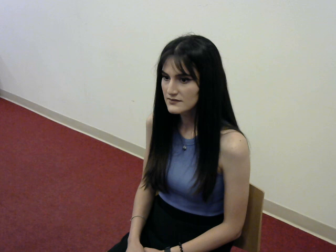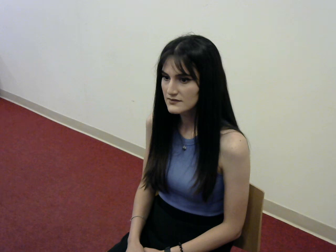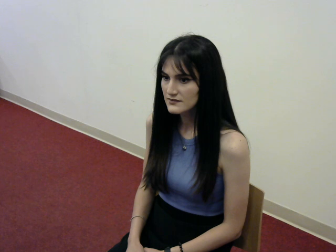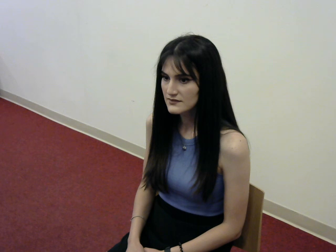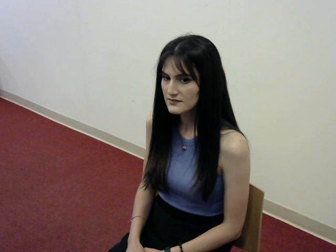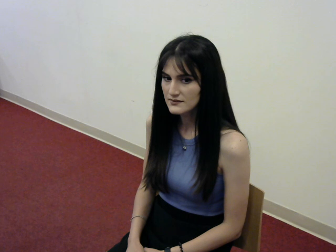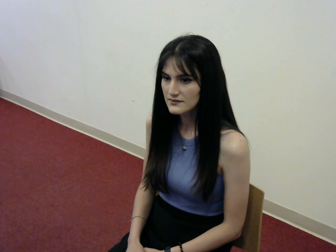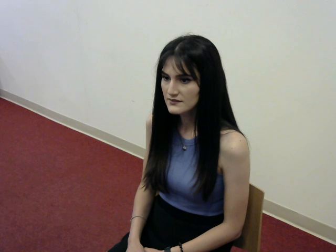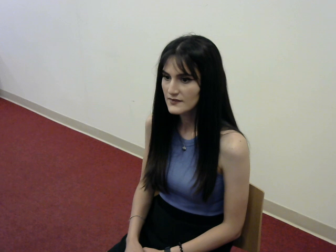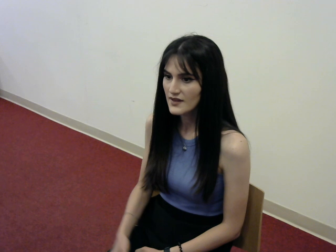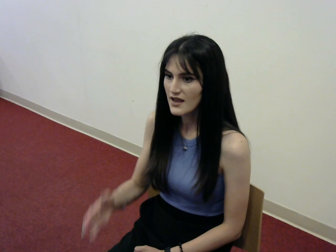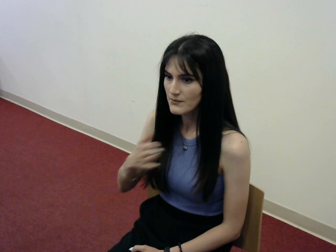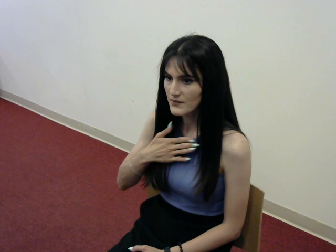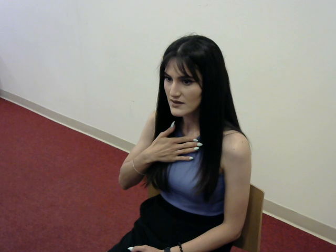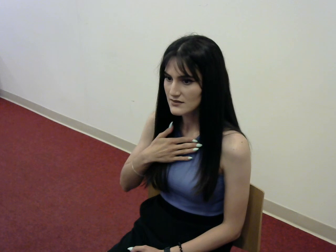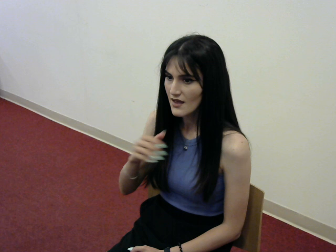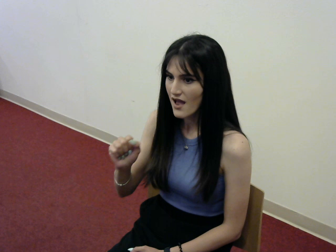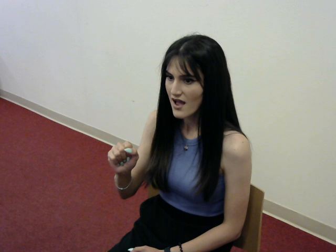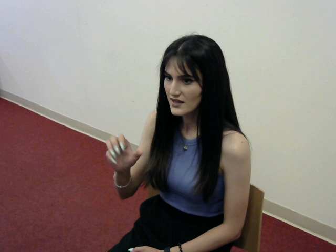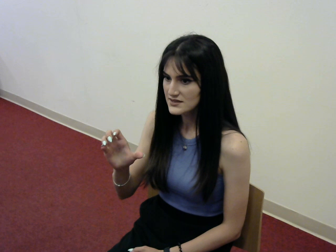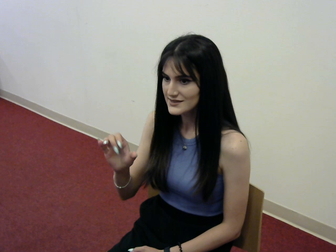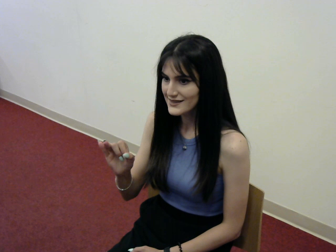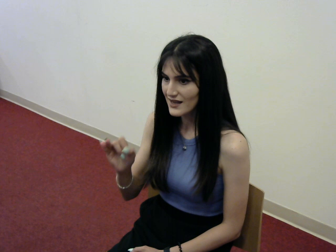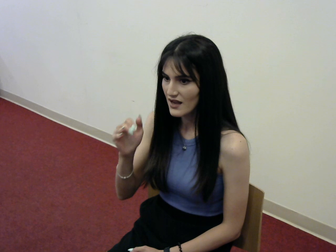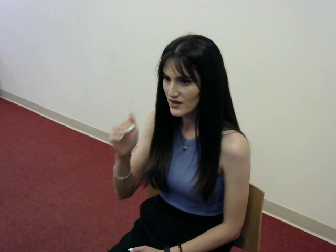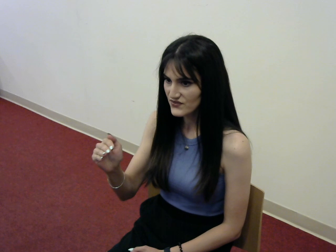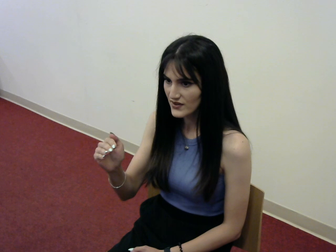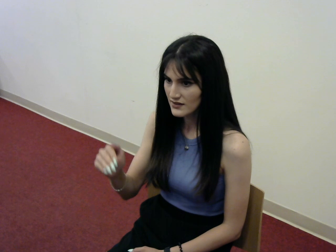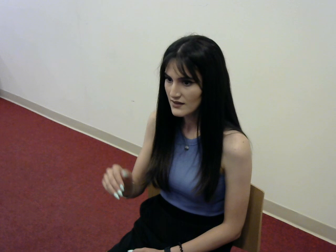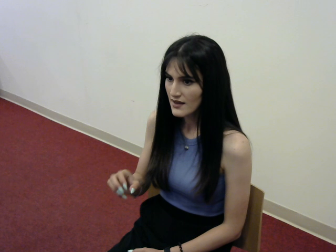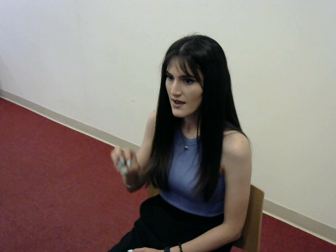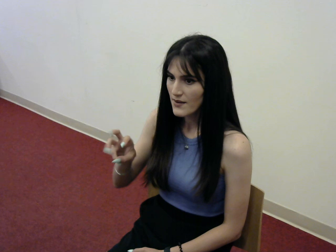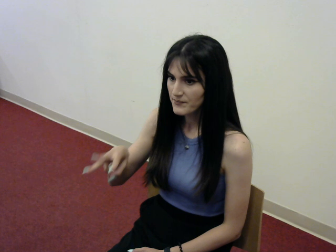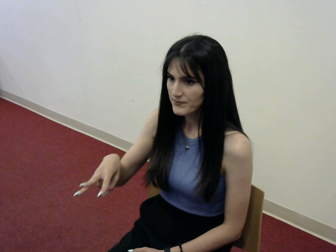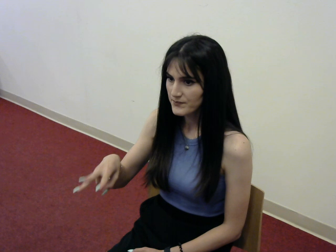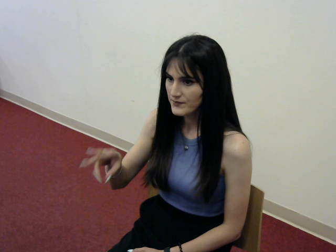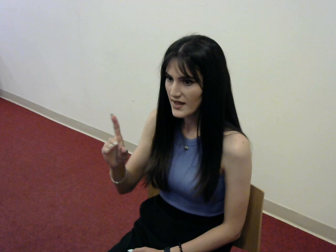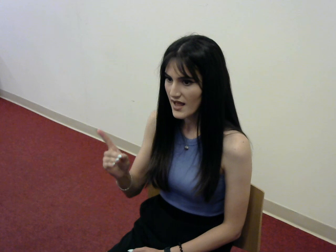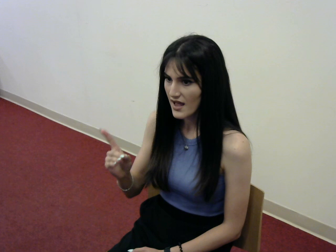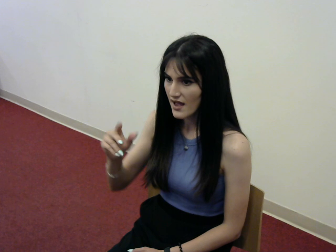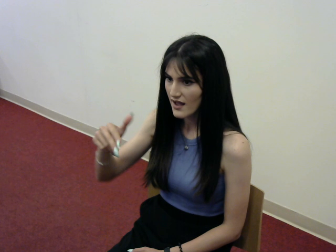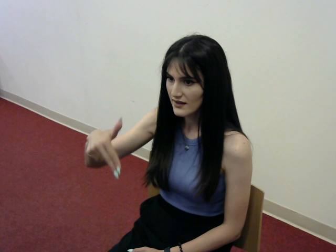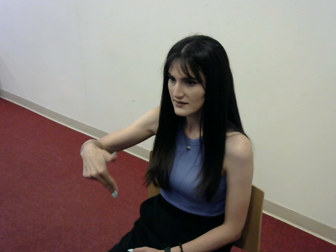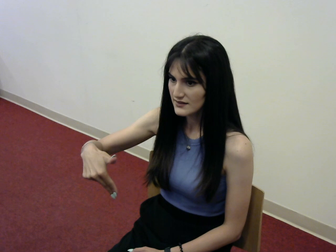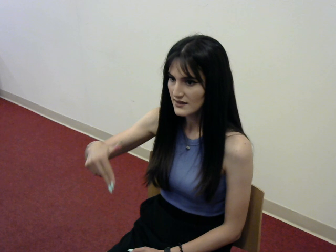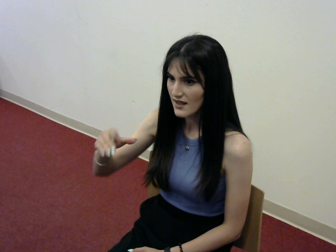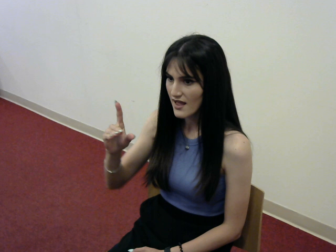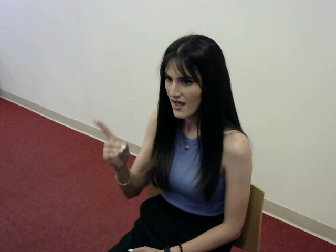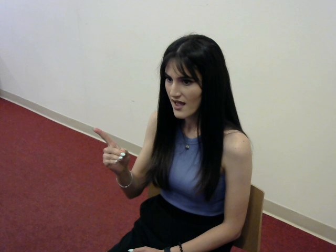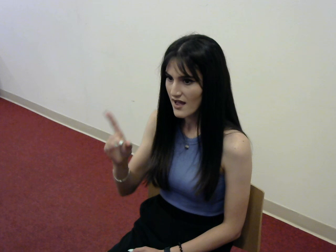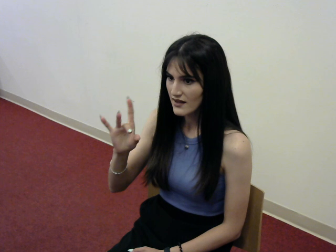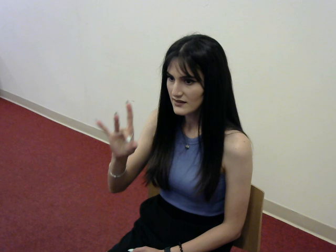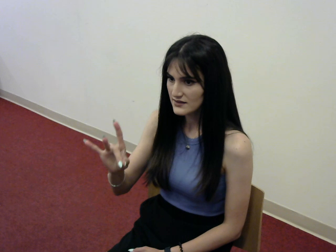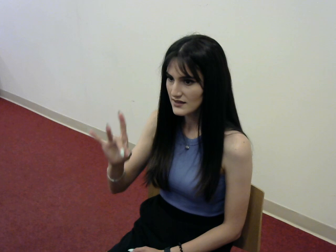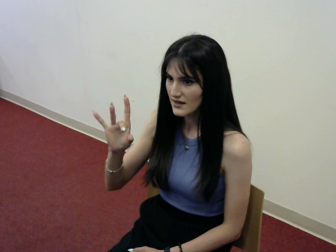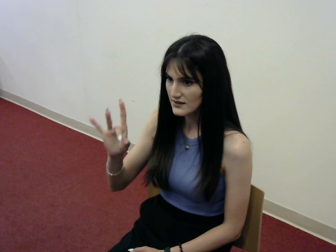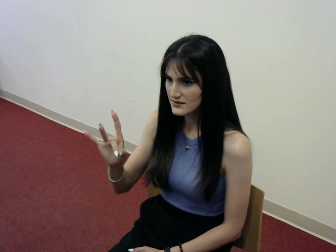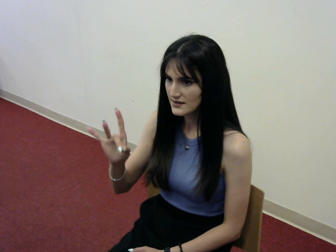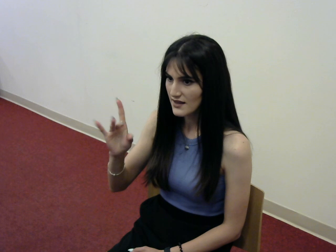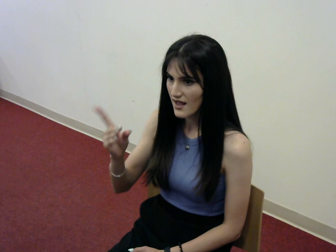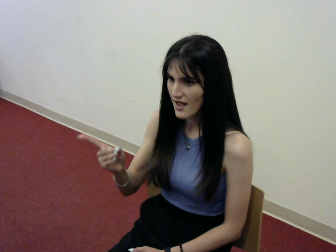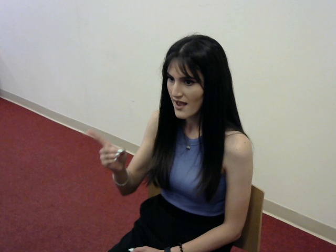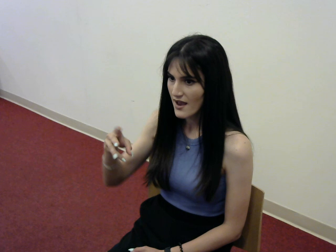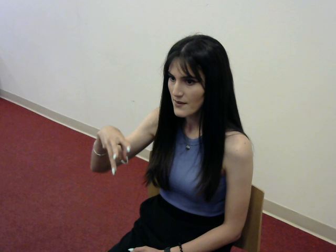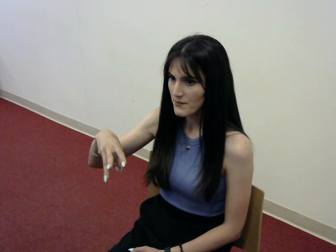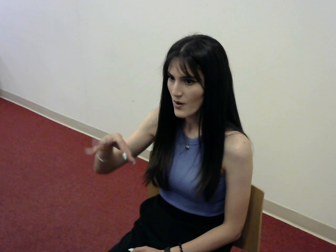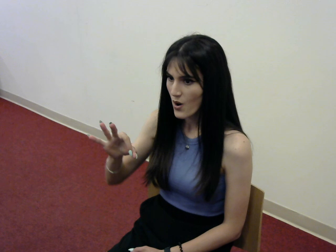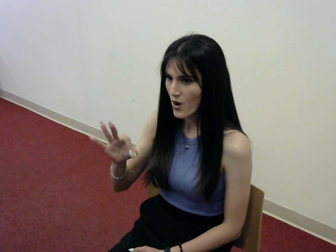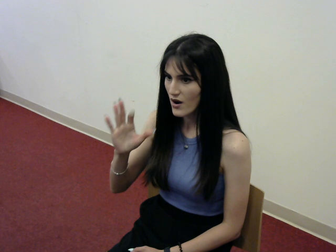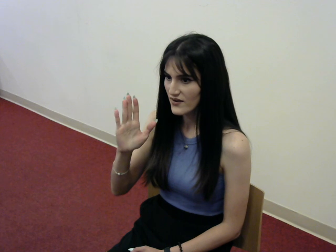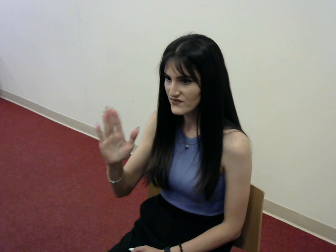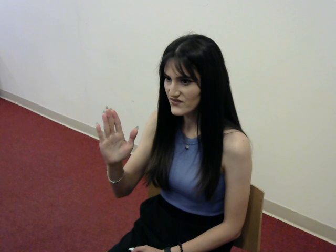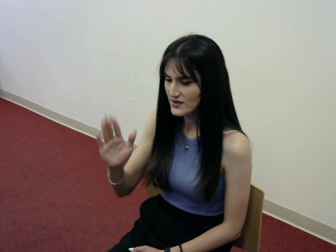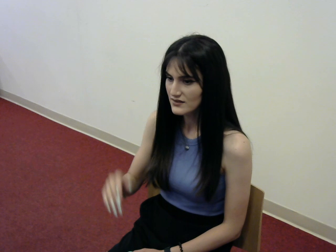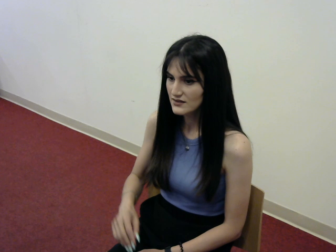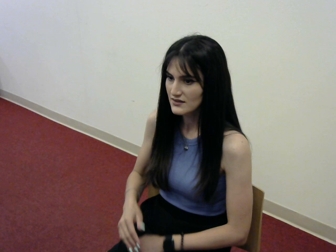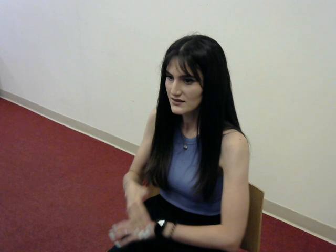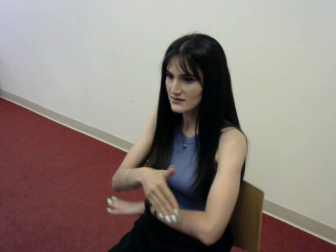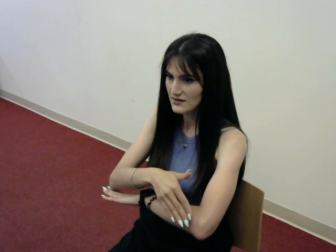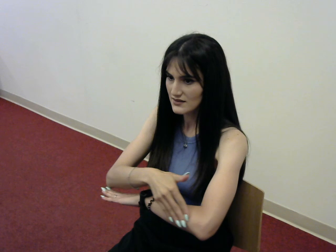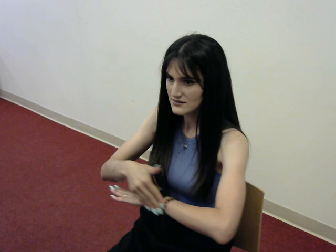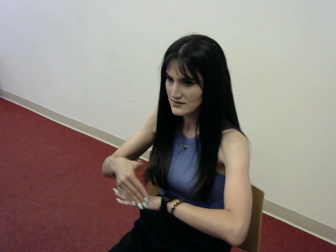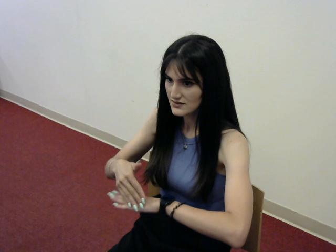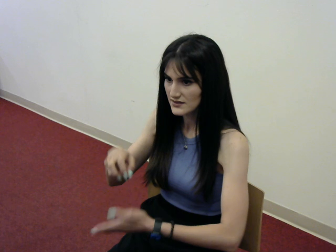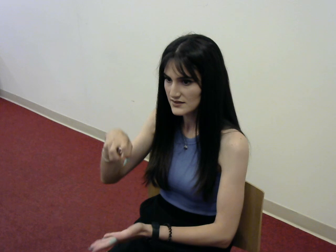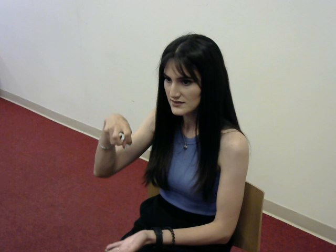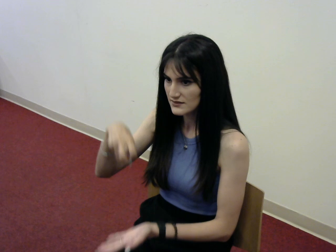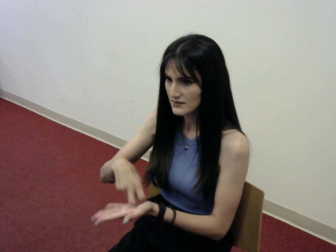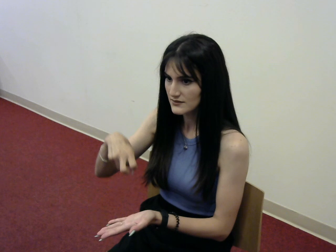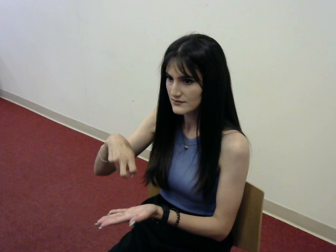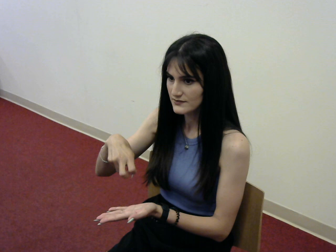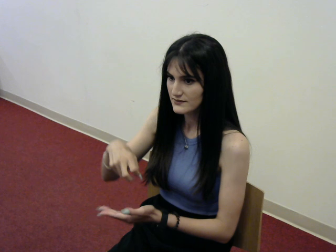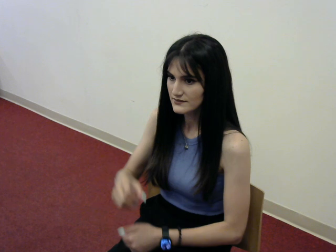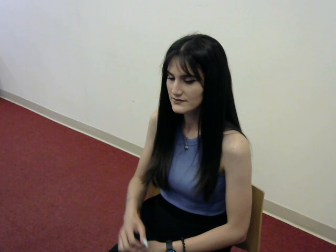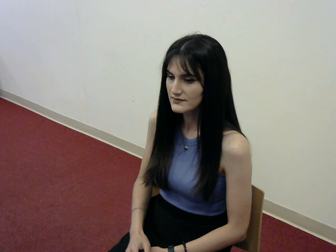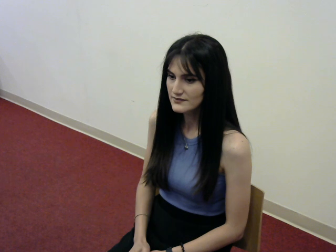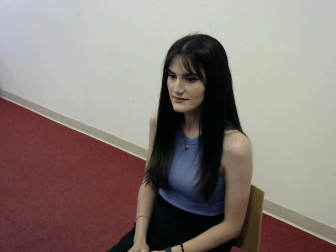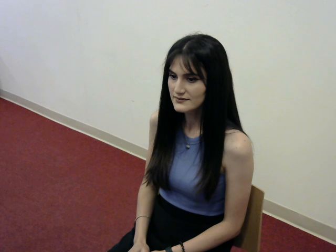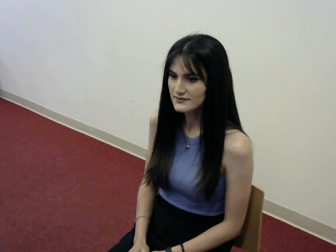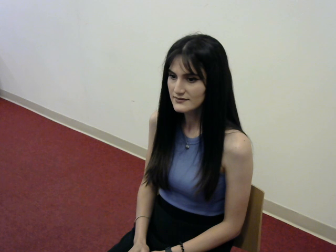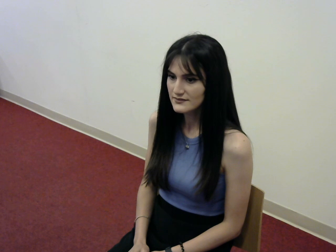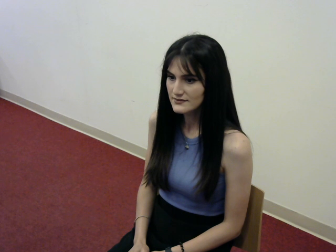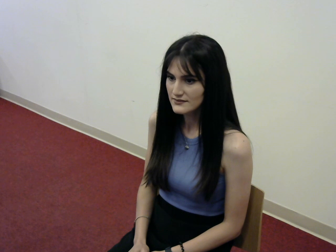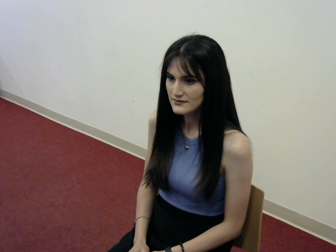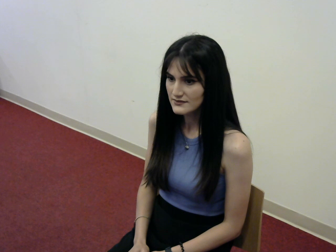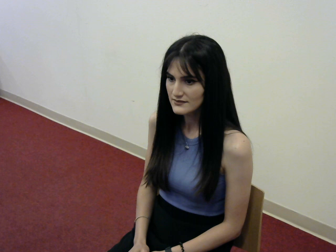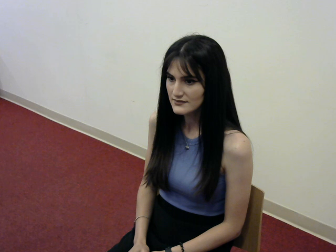Mən Asif Məhərrəmov küçəsində qeydiyyatdayam